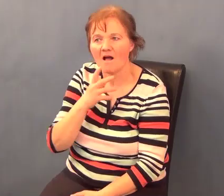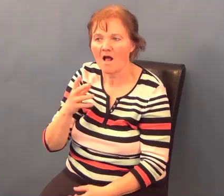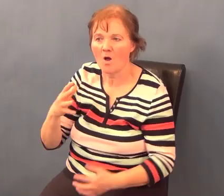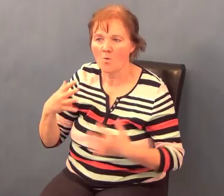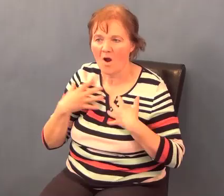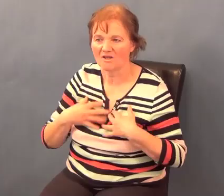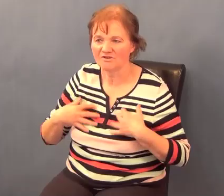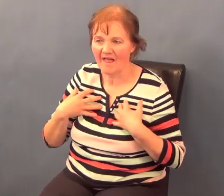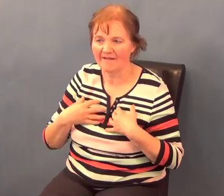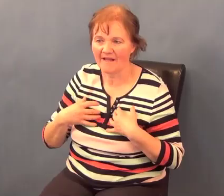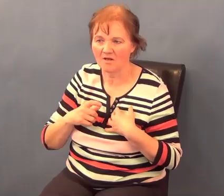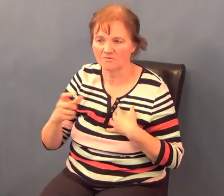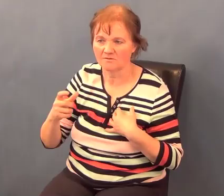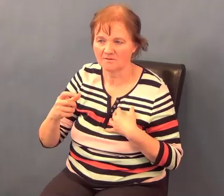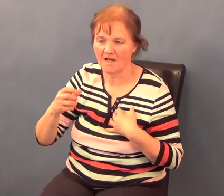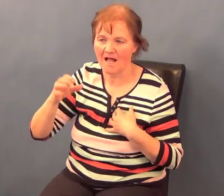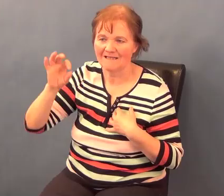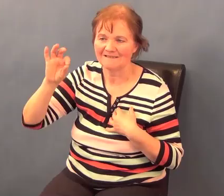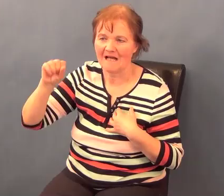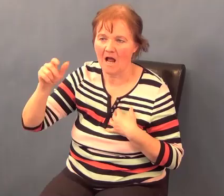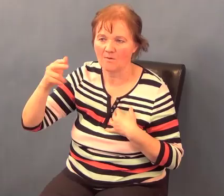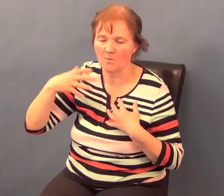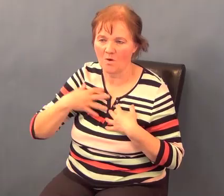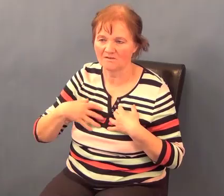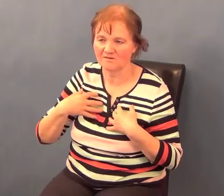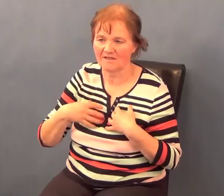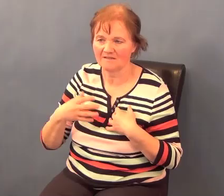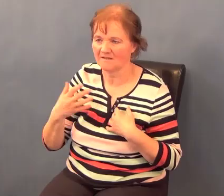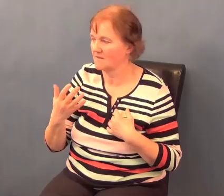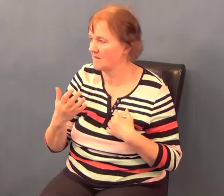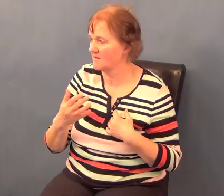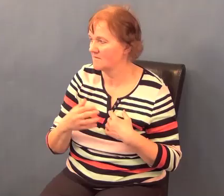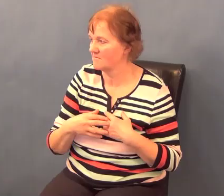Łazienka czy sauna?